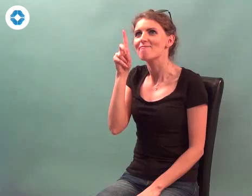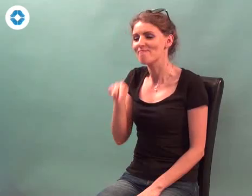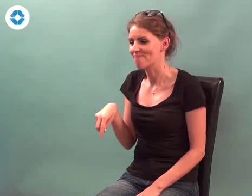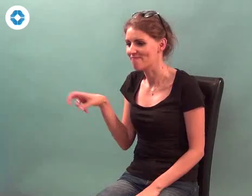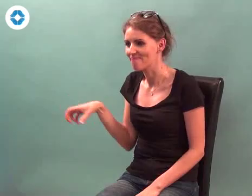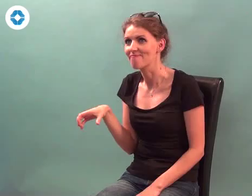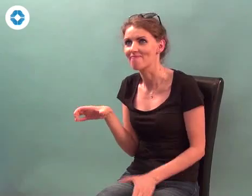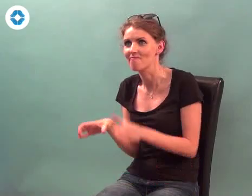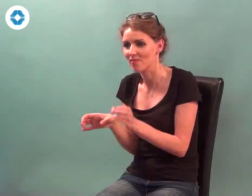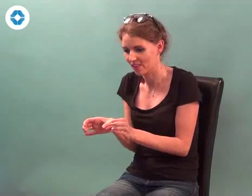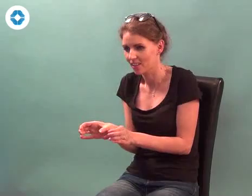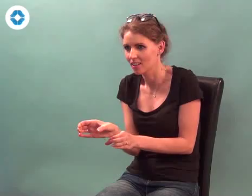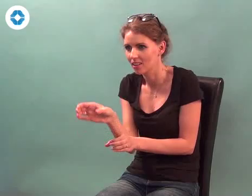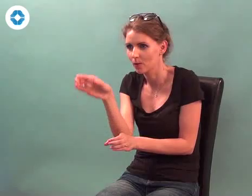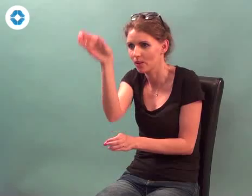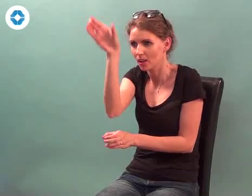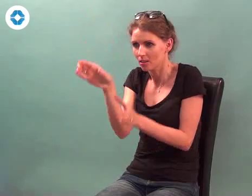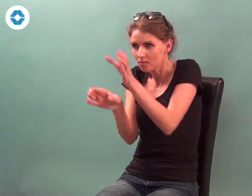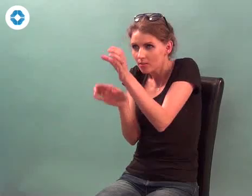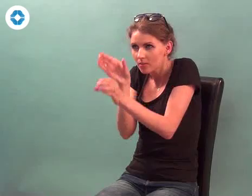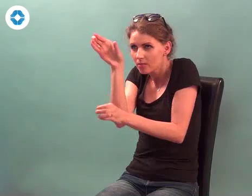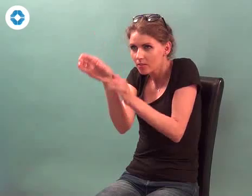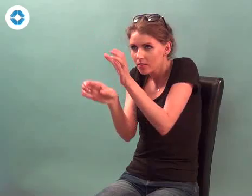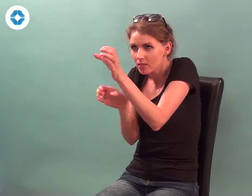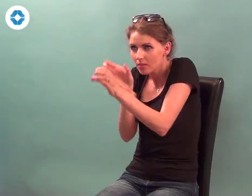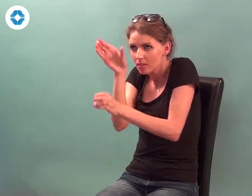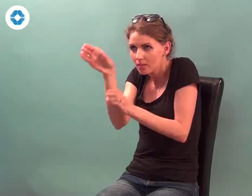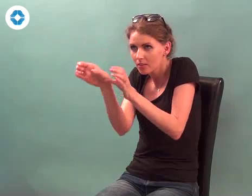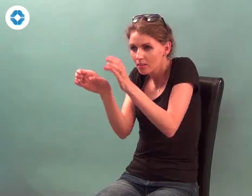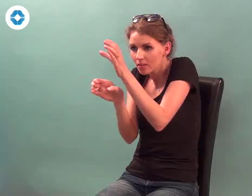Wspina się powoli do góry po rynnie.